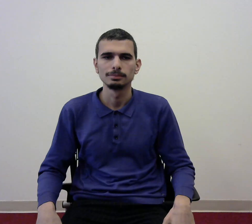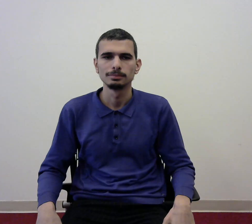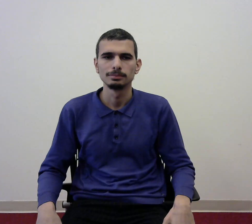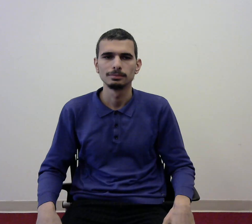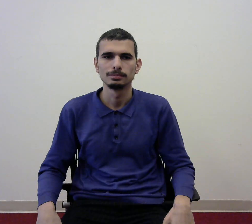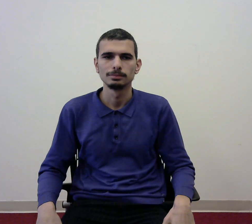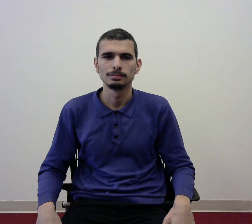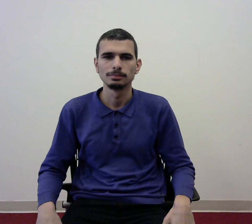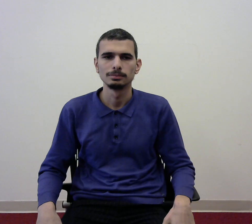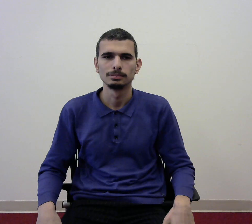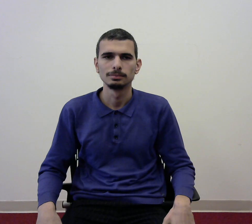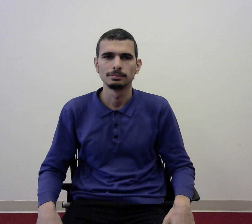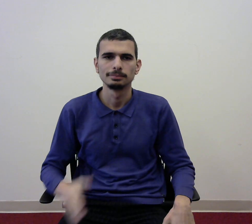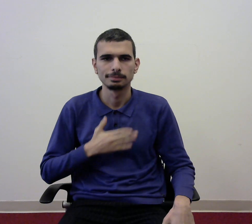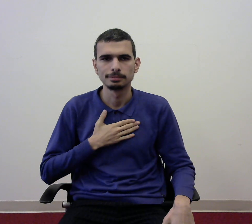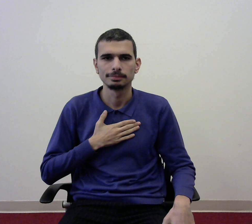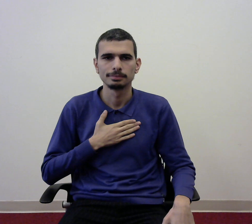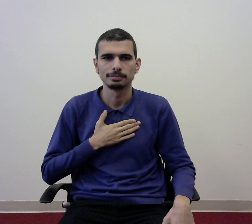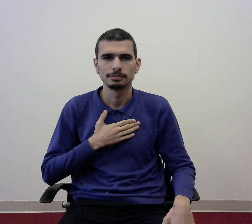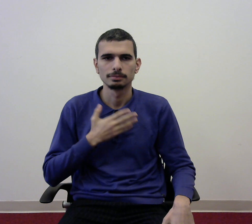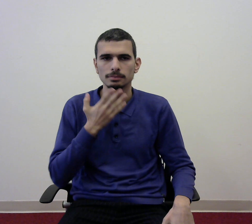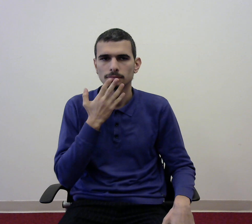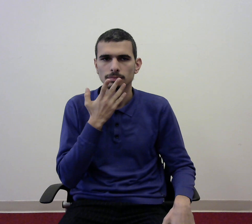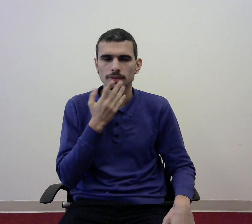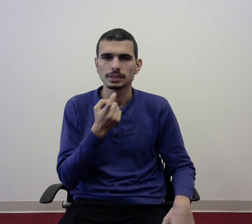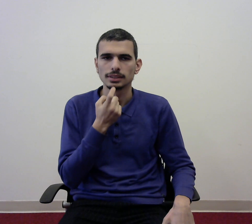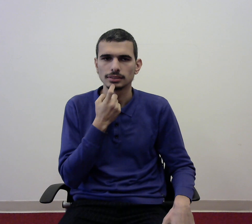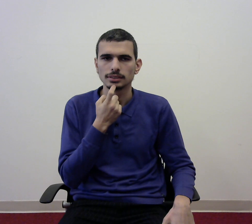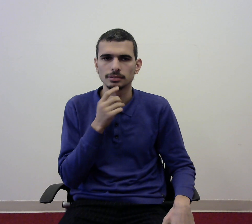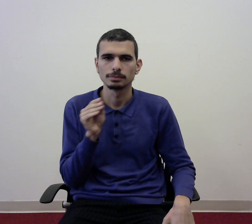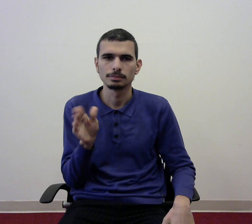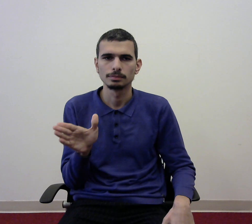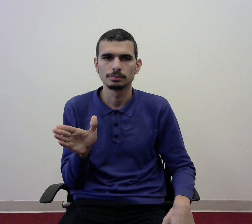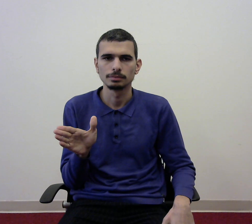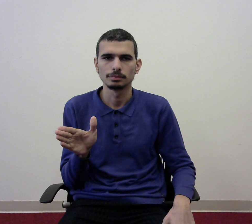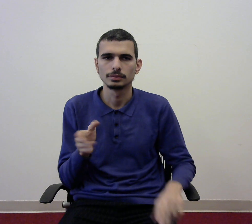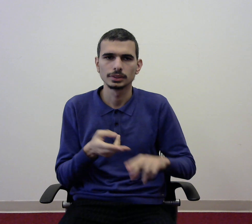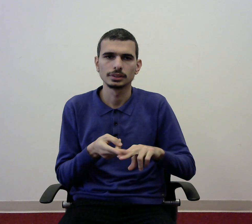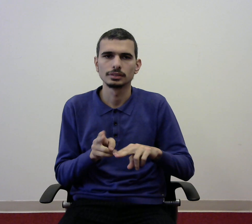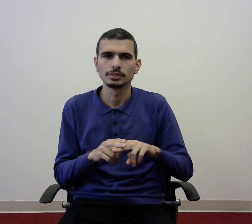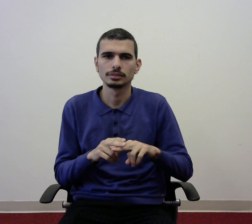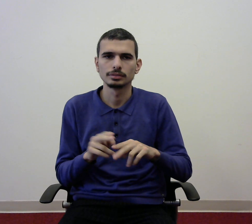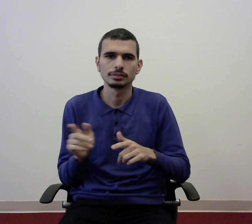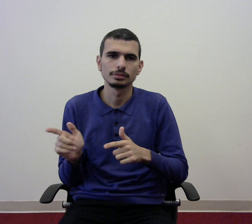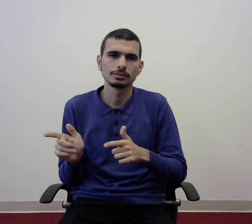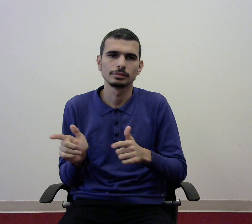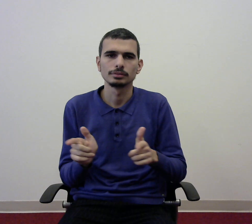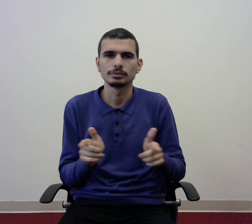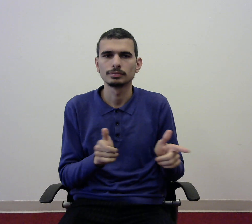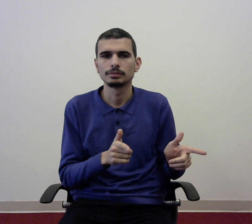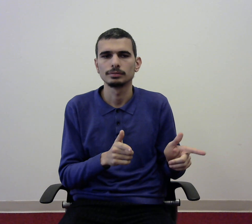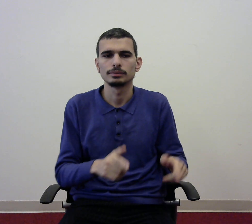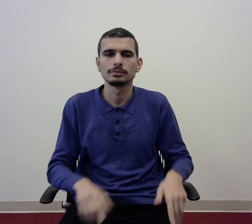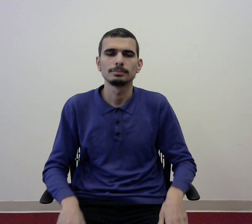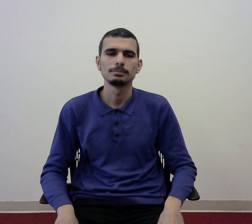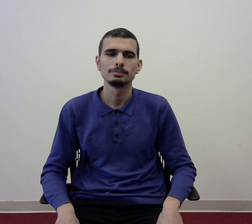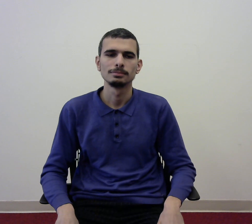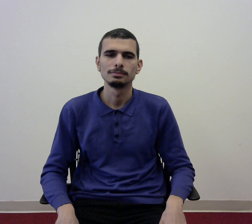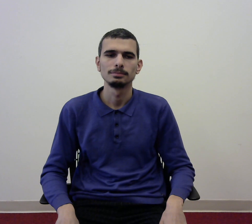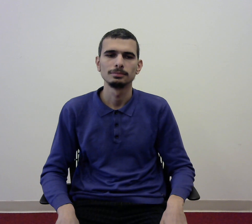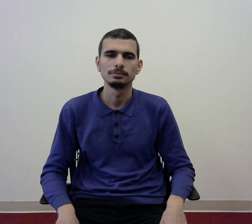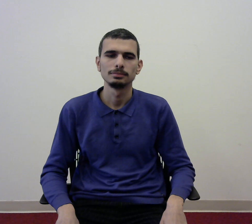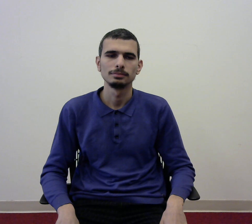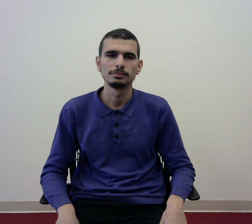Mən xarici dil diplom üçün hazırlaşıram